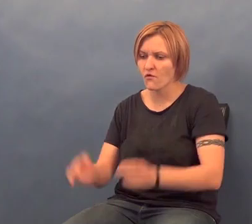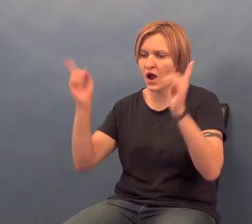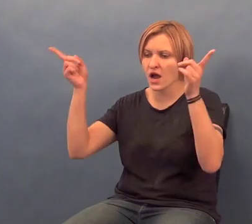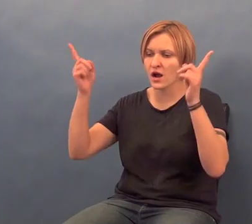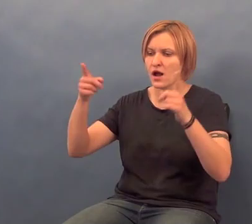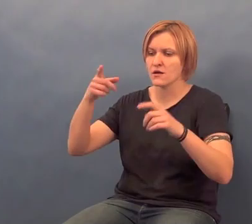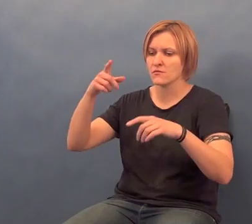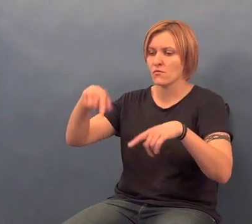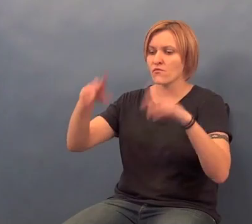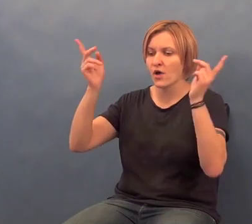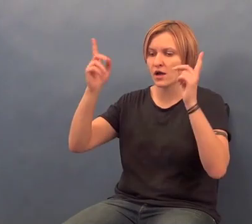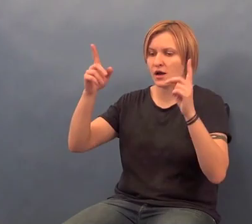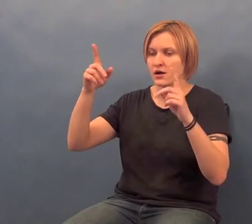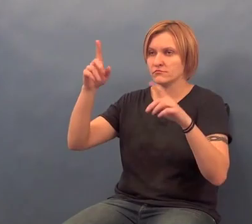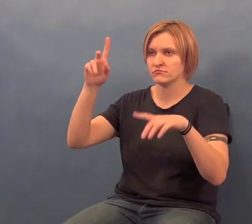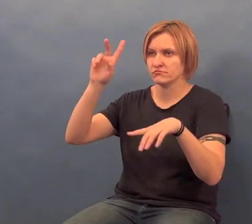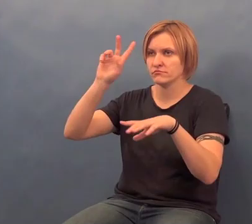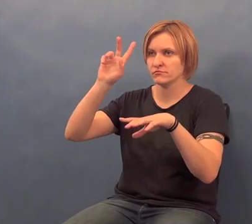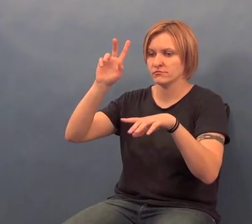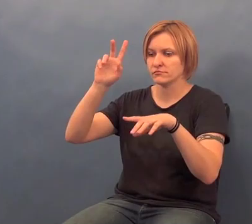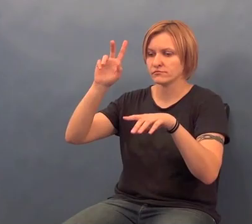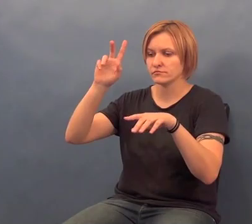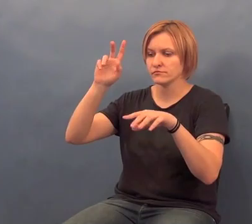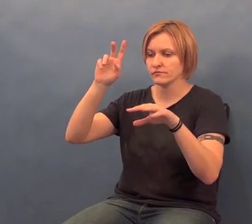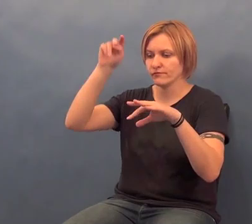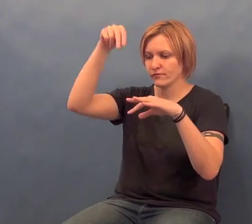Tam, uwaga... Można spaść.